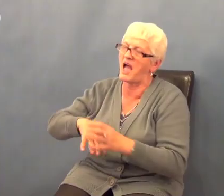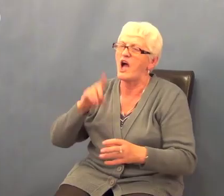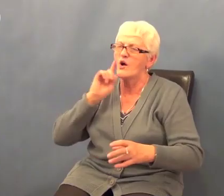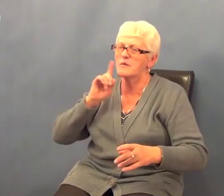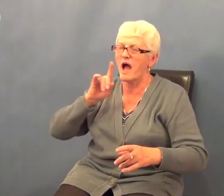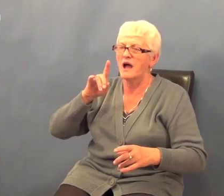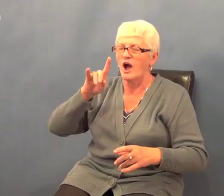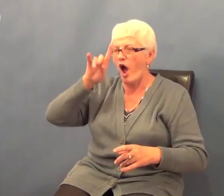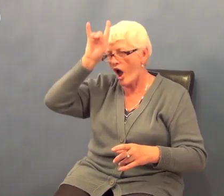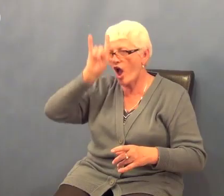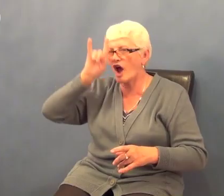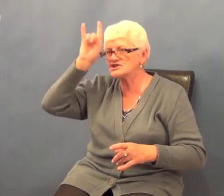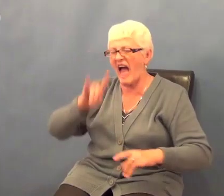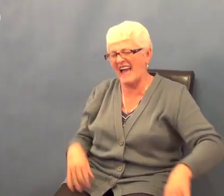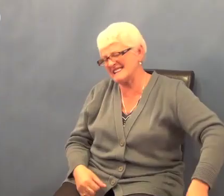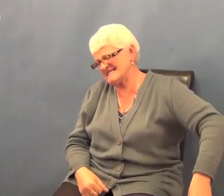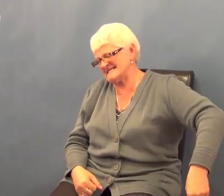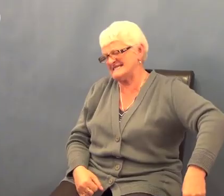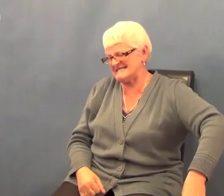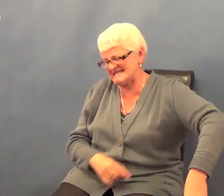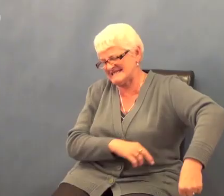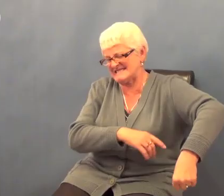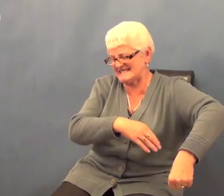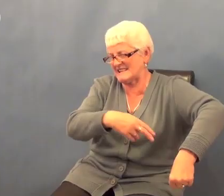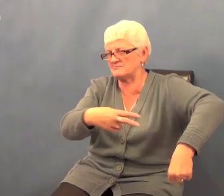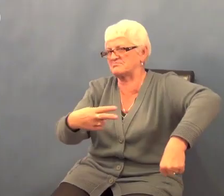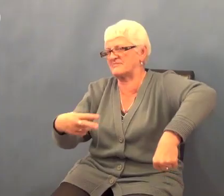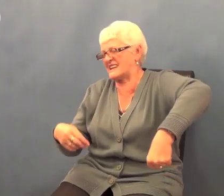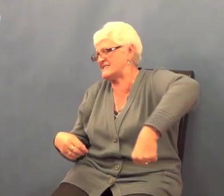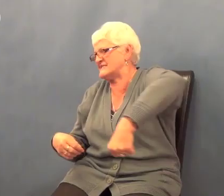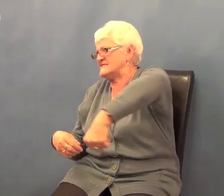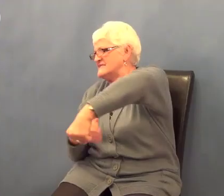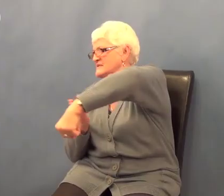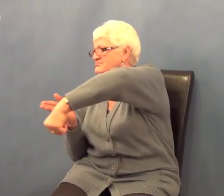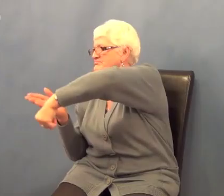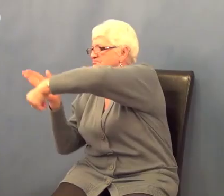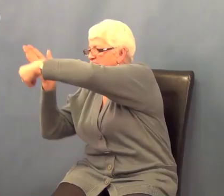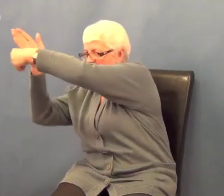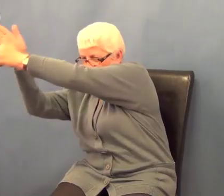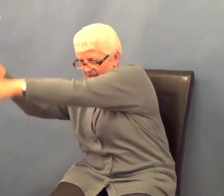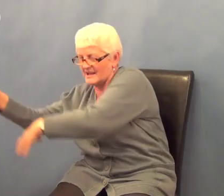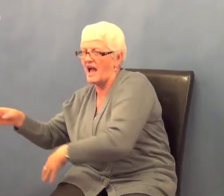Następnie chłopiec z trudem ciągnie kozę i przechodzi dalej.